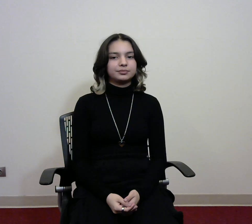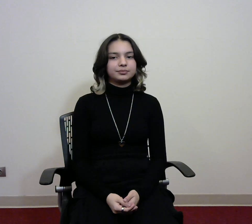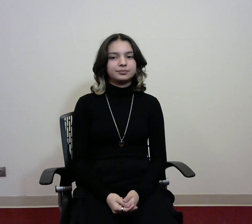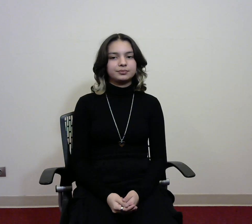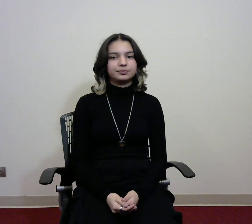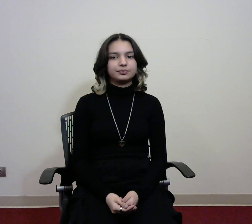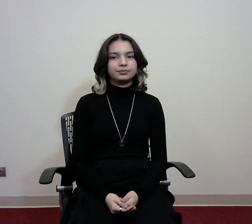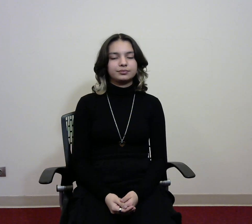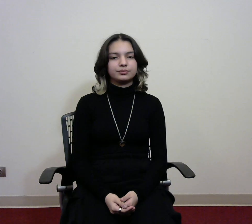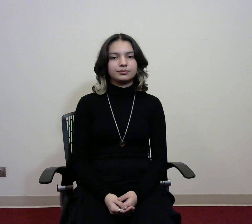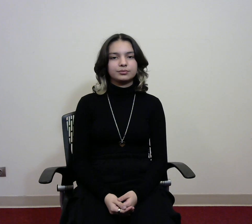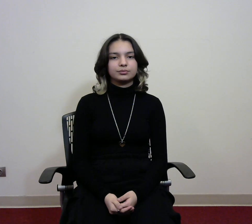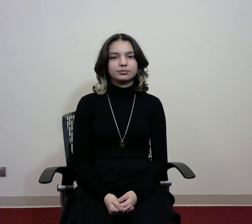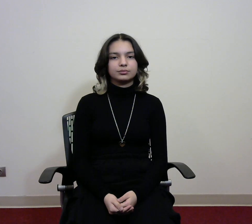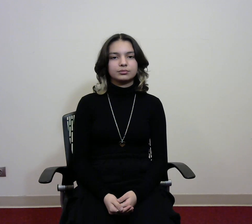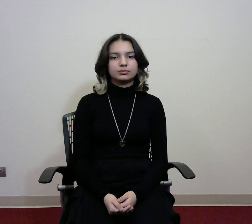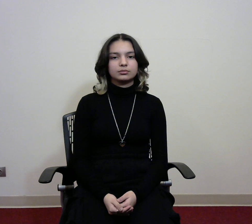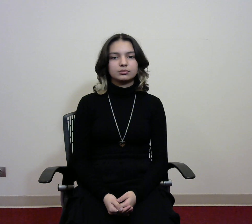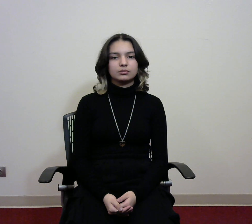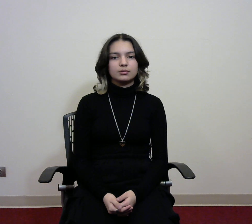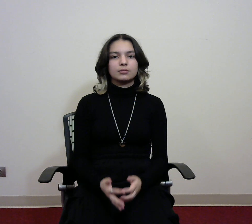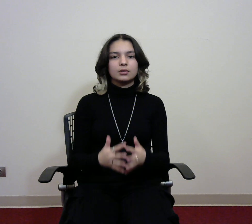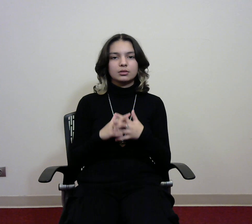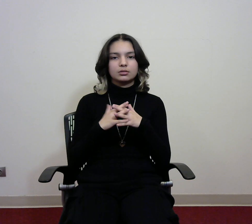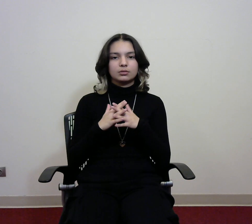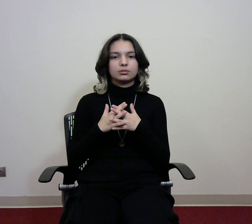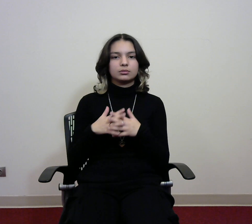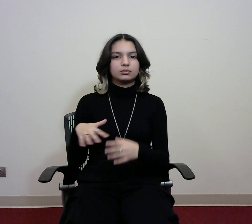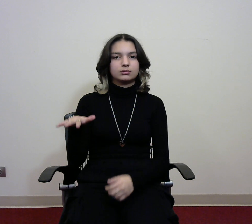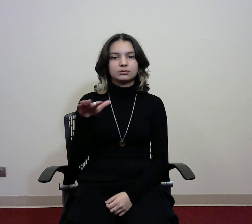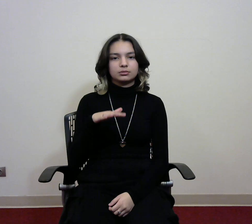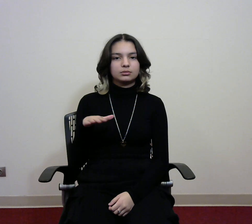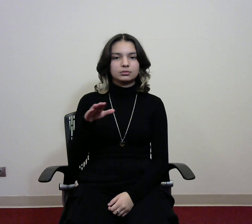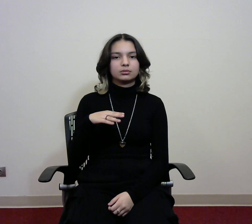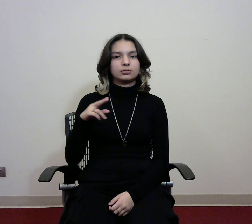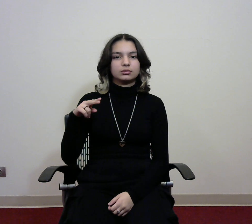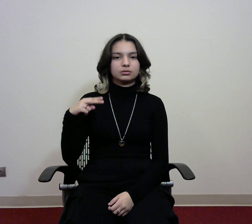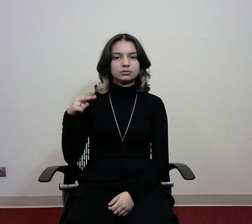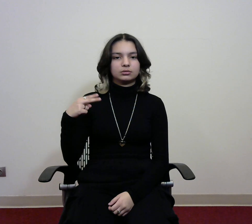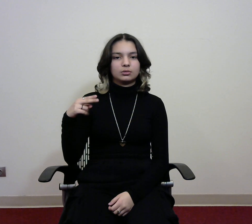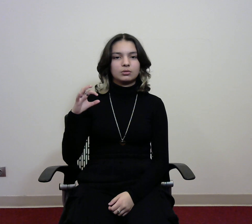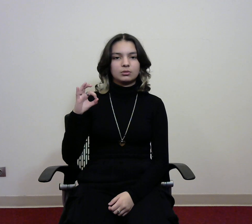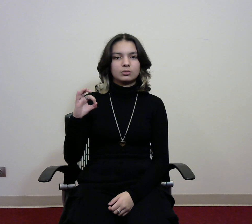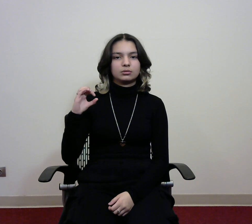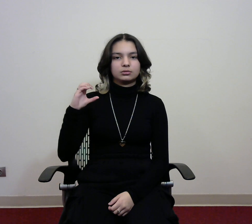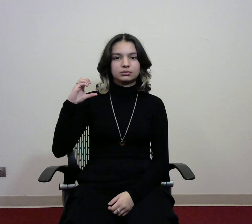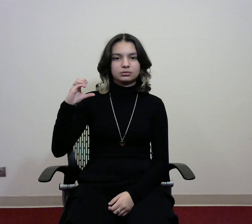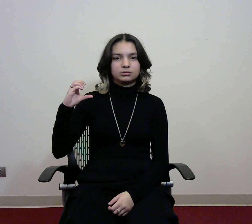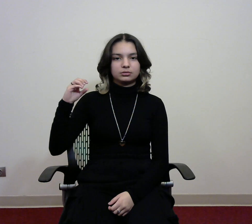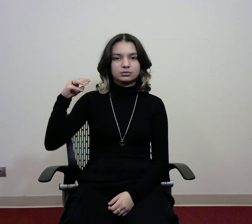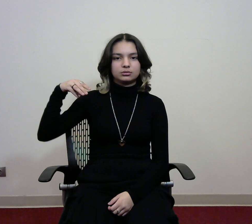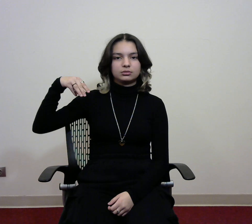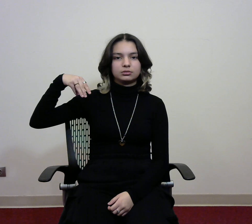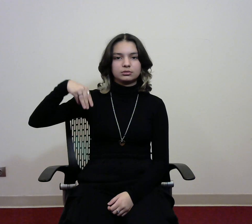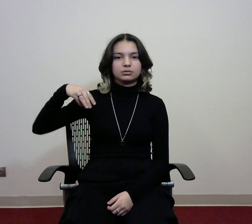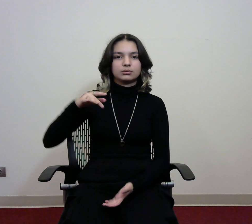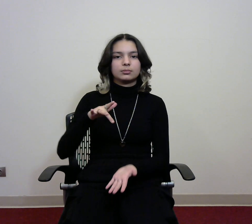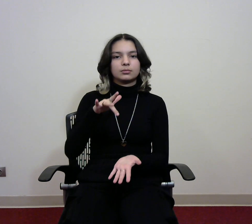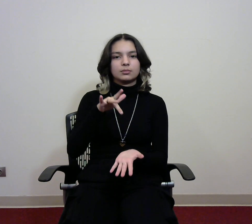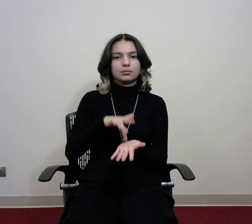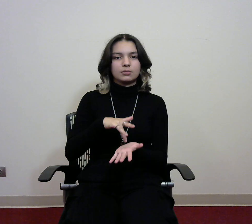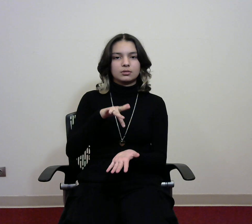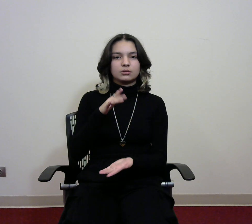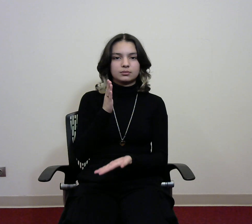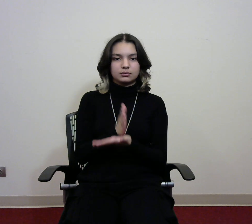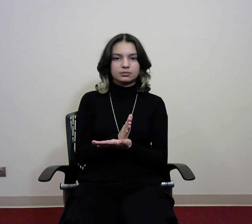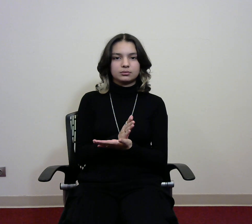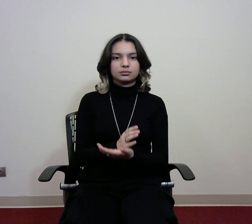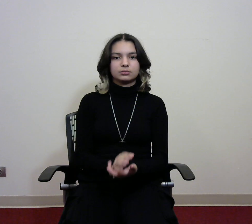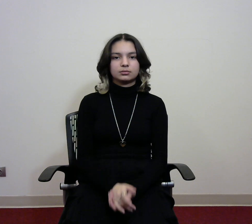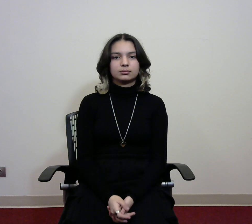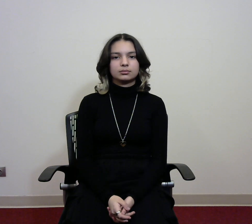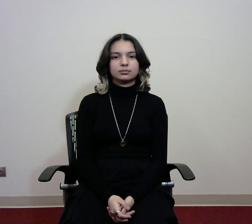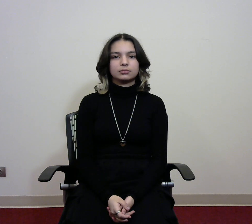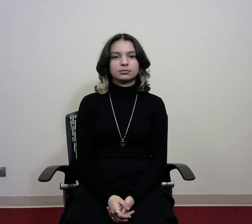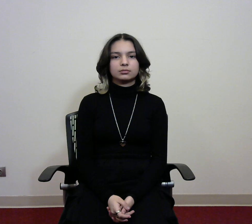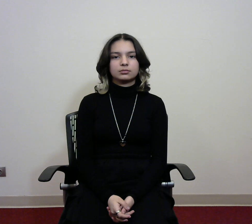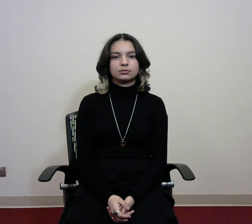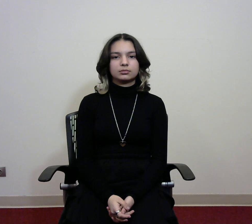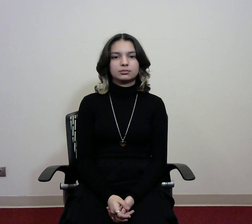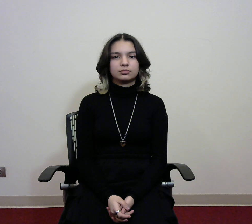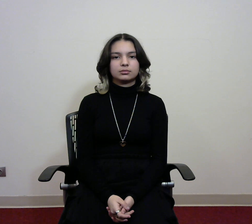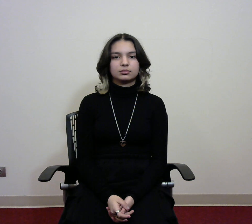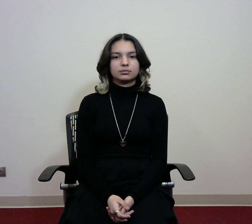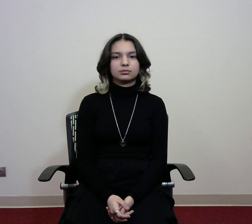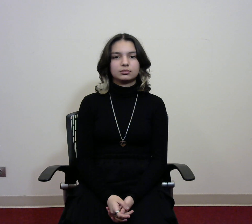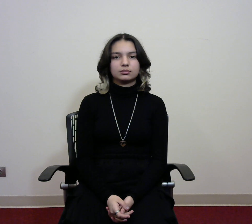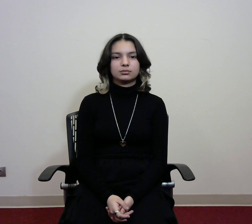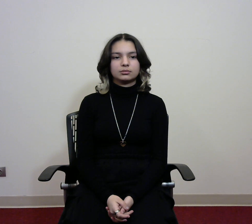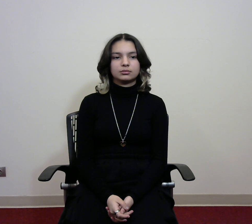Rayonlarda DOST Mərkəzləri varmı?